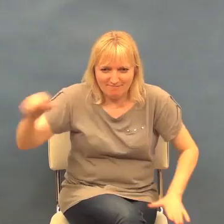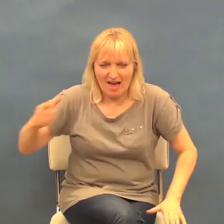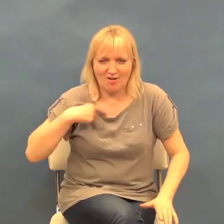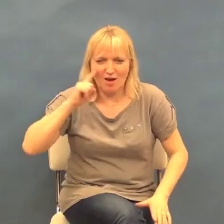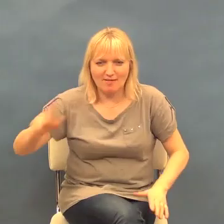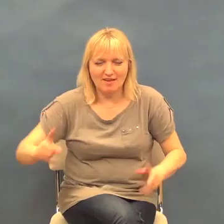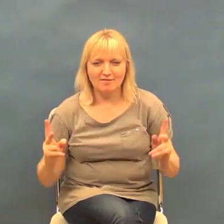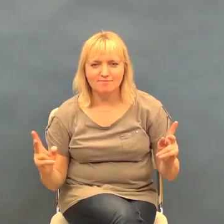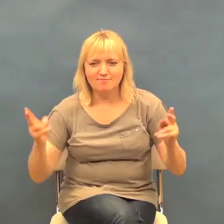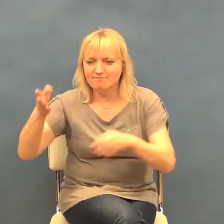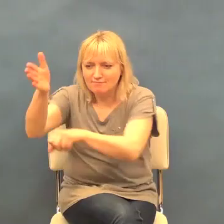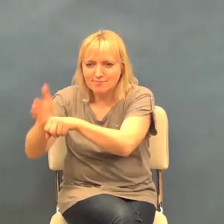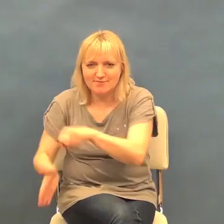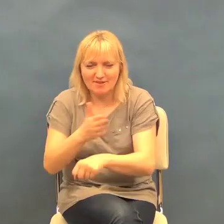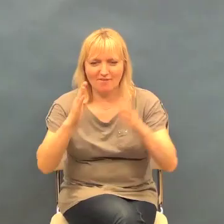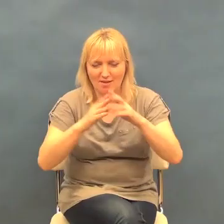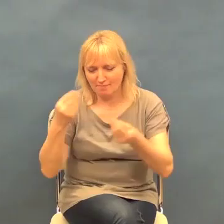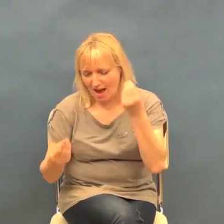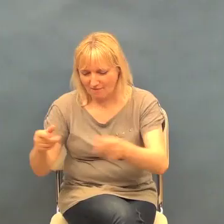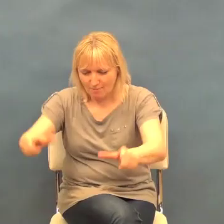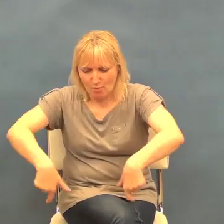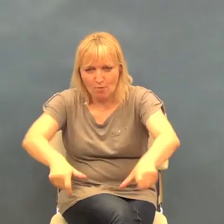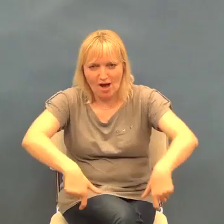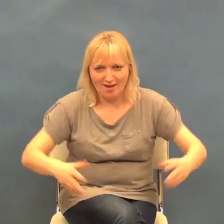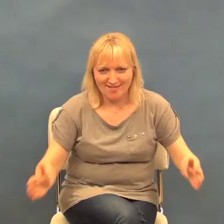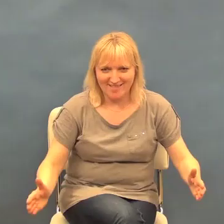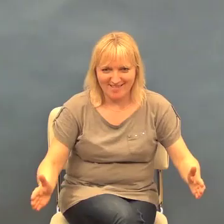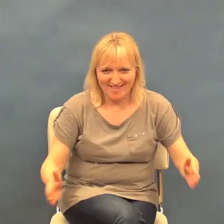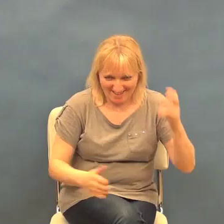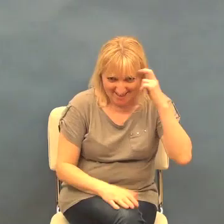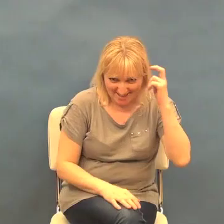Otworzył drzwi i okazało się, że mały chłopiec wyciął kawałek płotu, zabrał go do domu i bawił się nim.